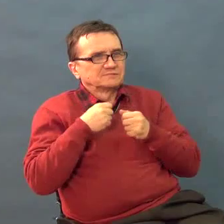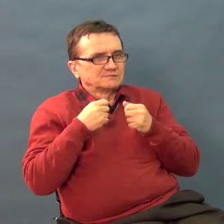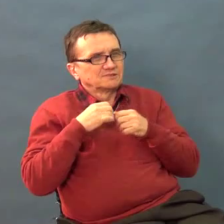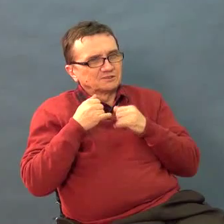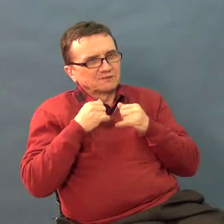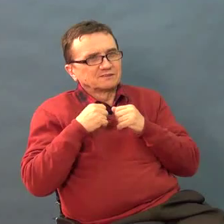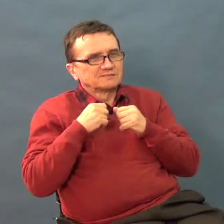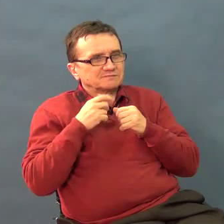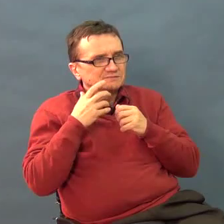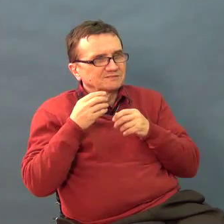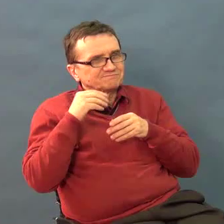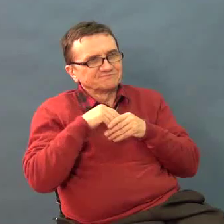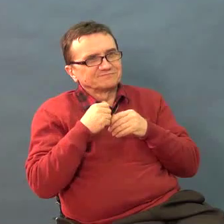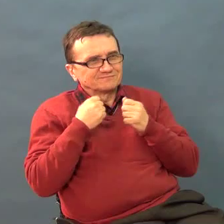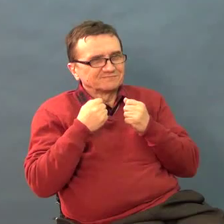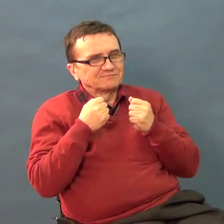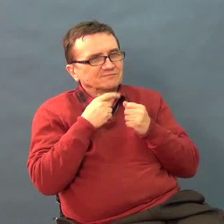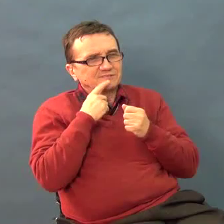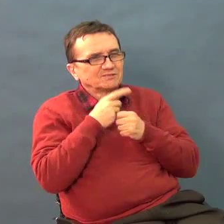Chciał szybko pojechać, ale nie udało się i przewrócił się.